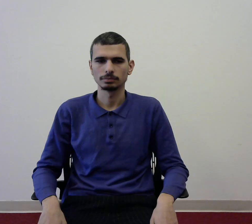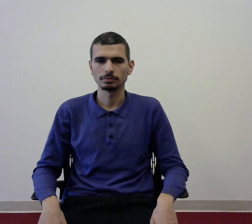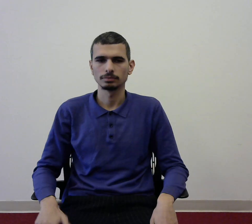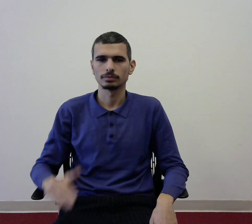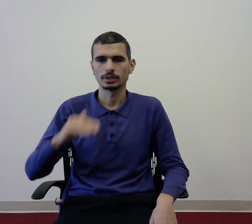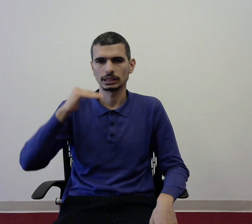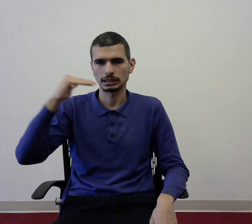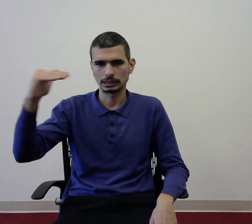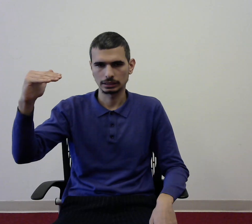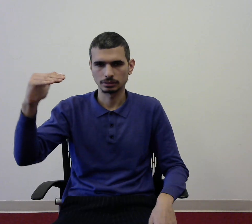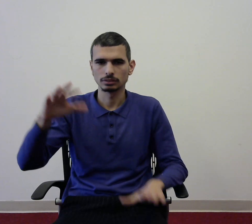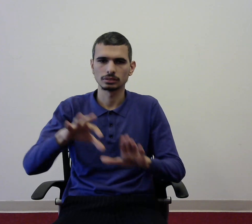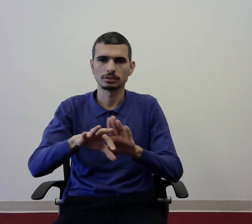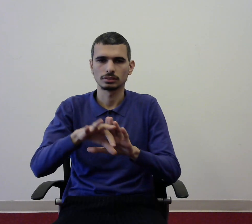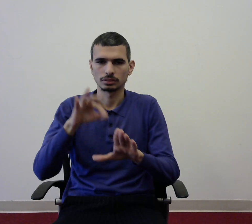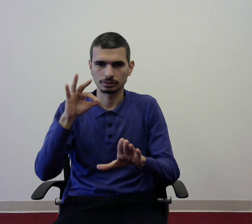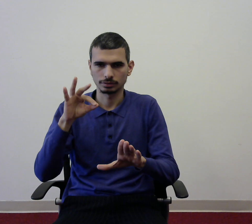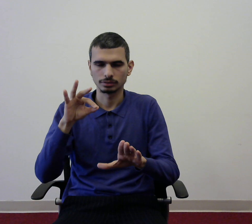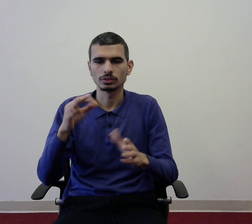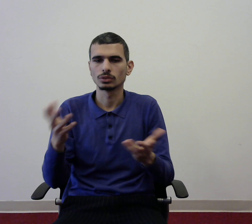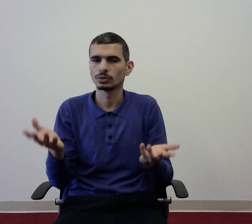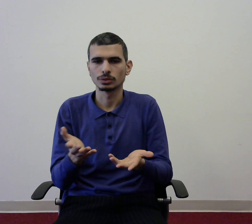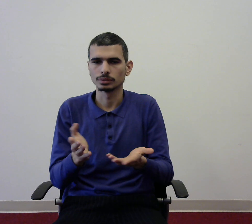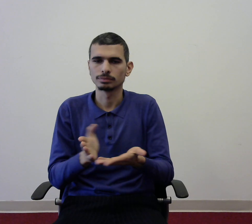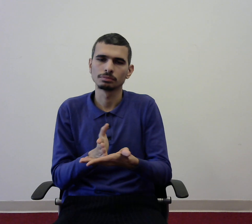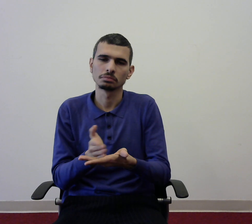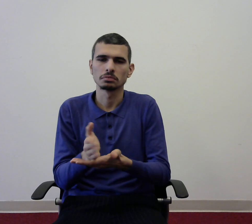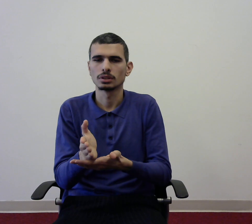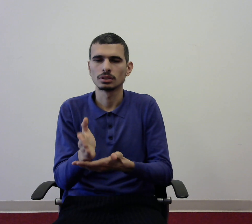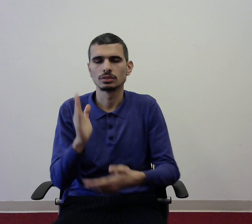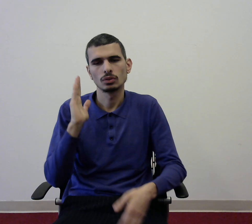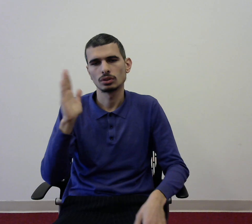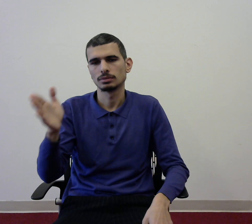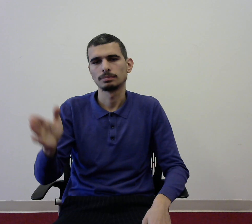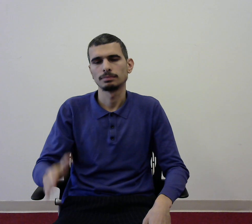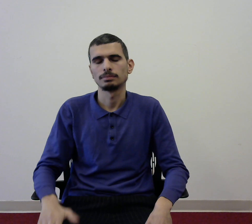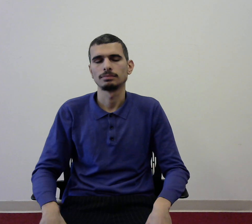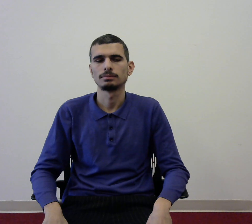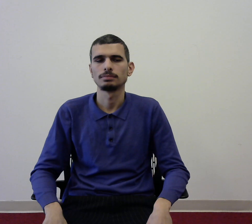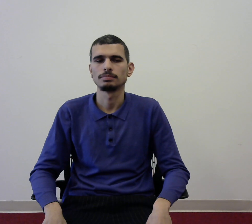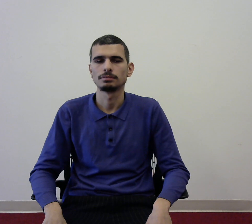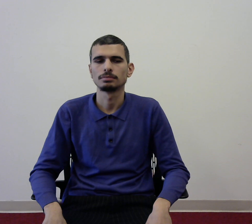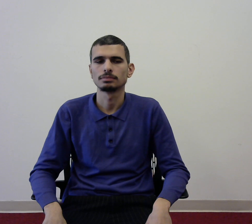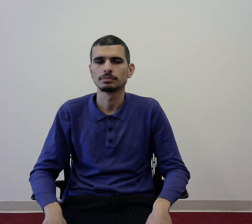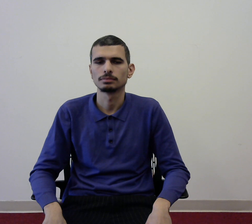Sizin seçiminiz hansı istiqamətdə olacaq?